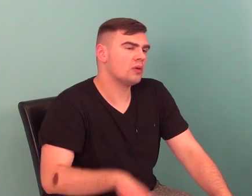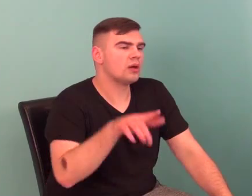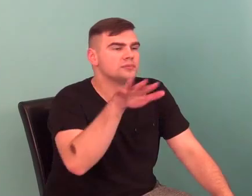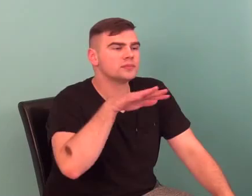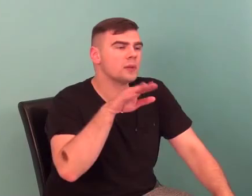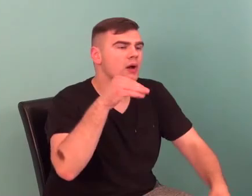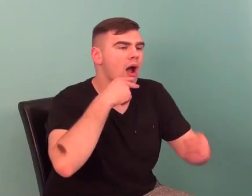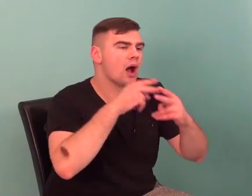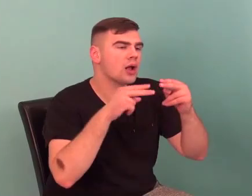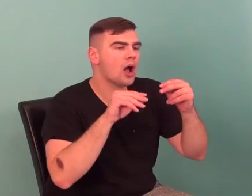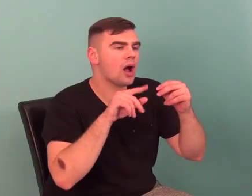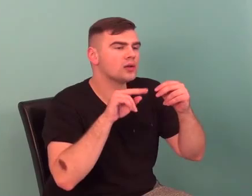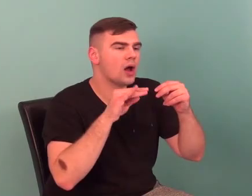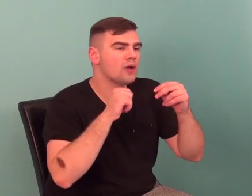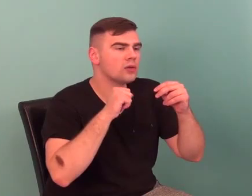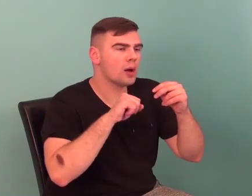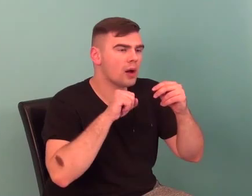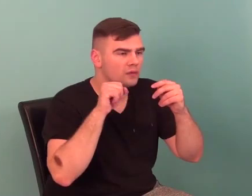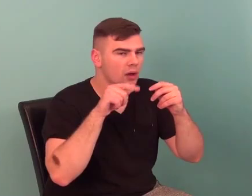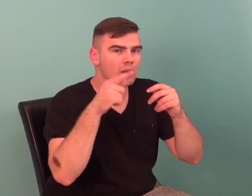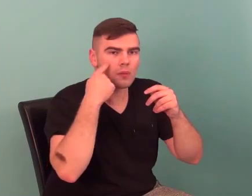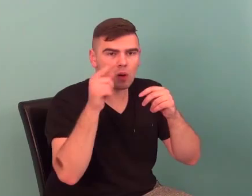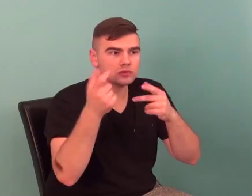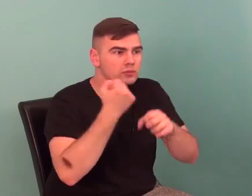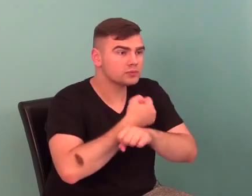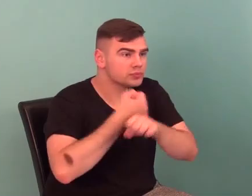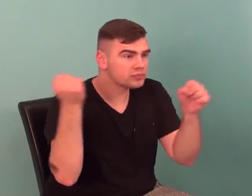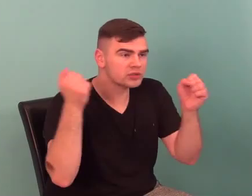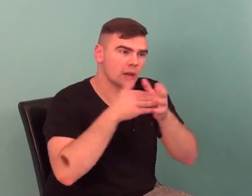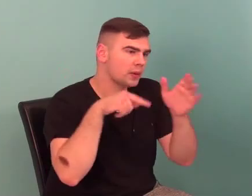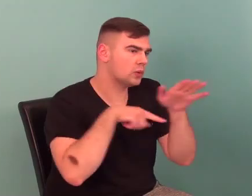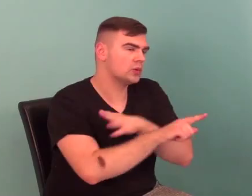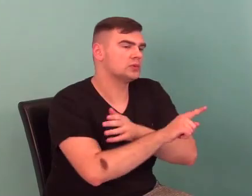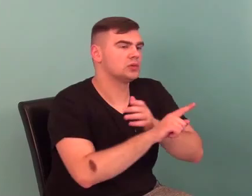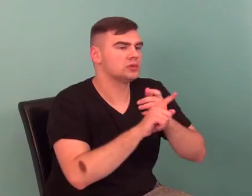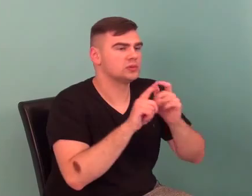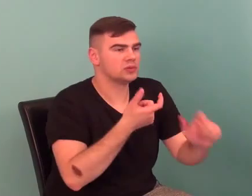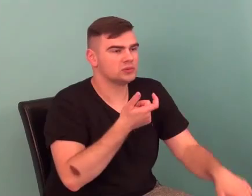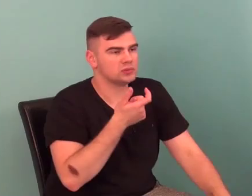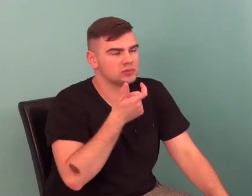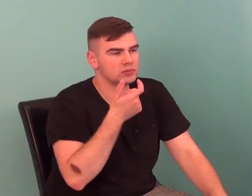Jest takie miejsce jak elektrownia atomowa, jak ta elektrownia wybuchnie to trzeba uciekać.